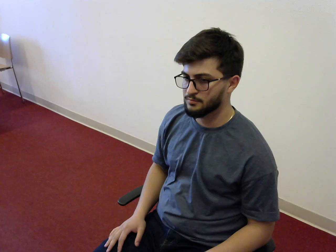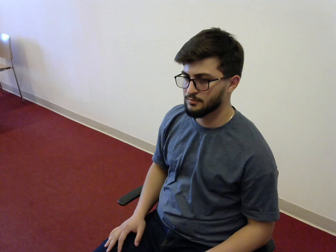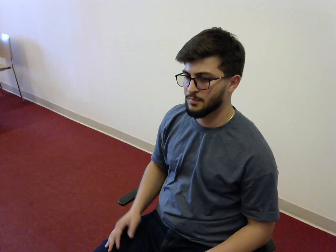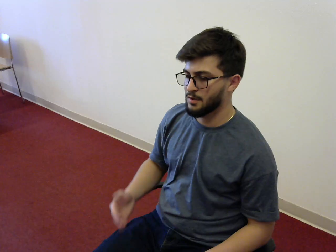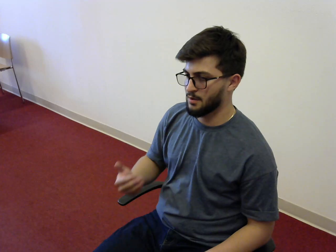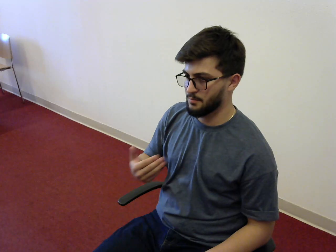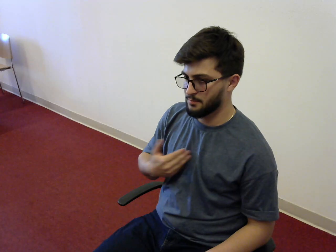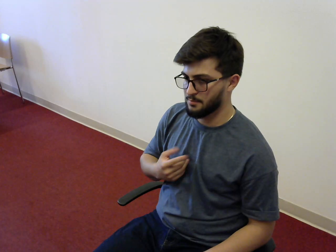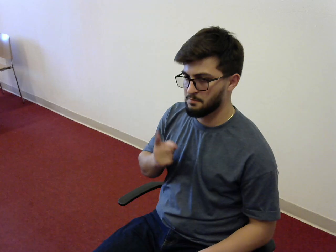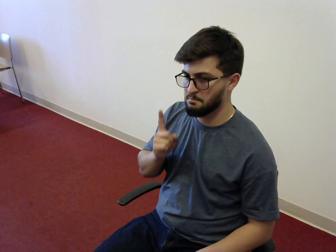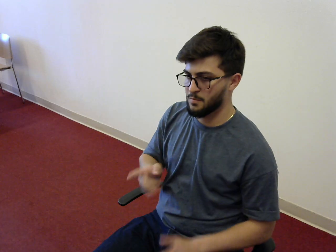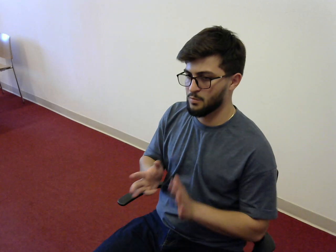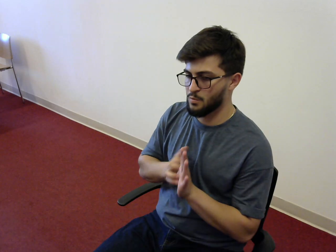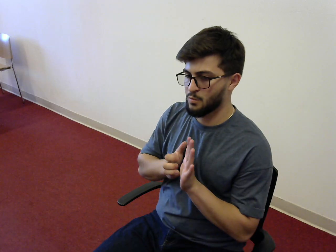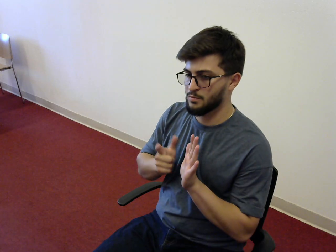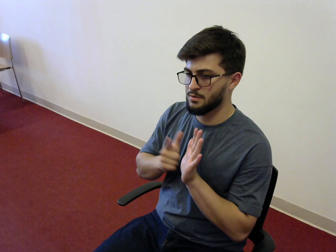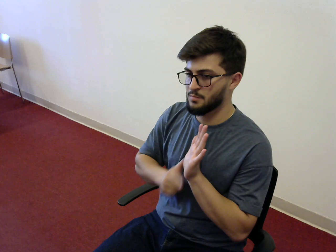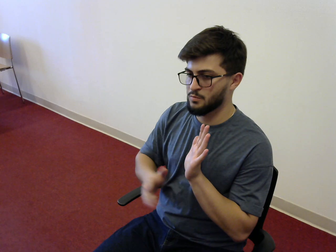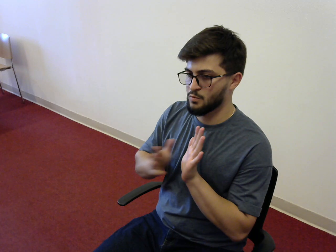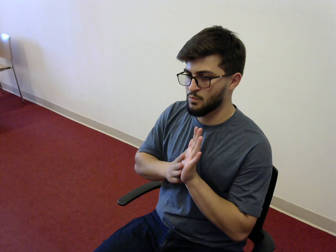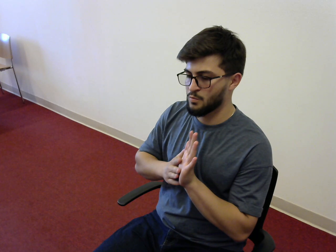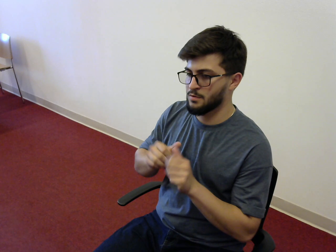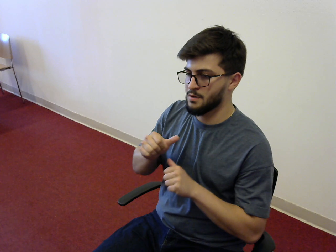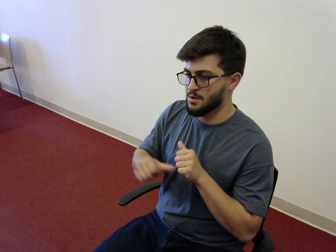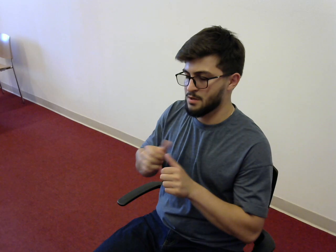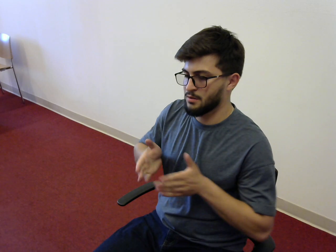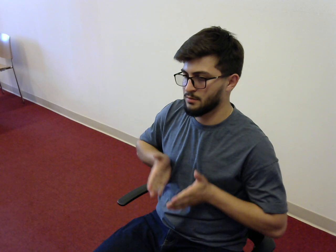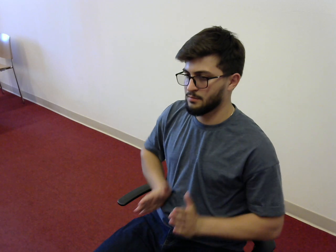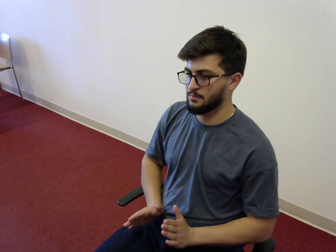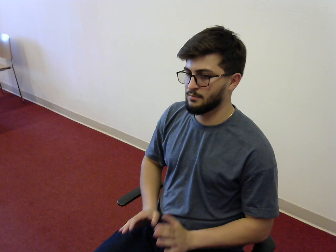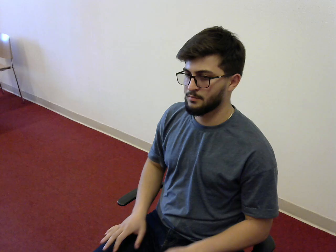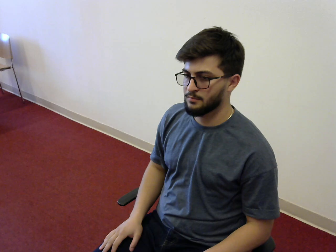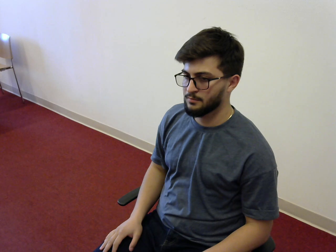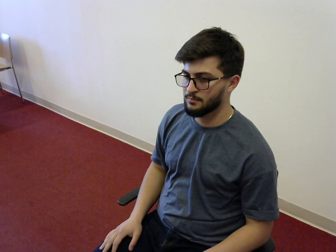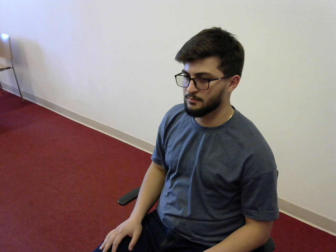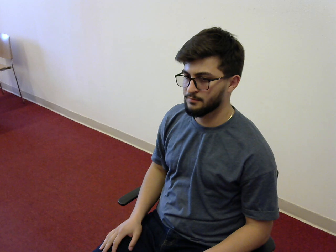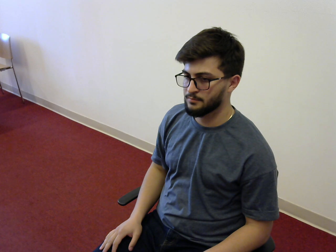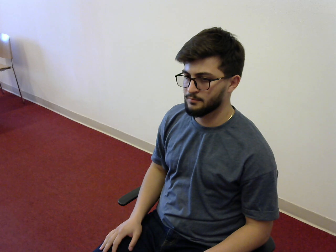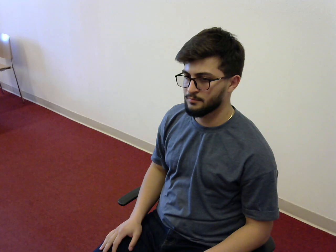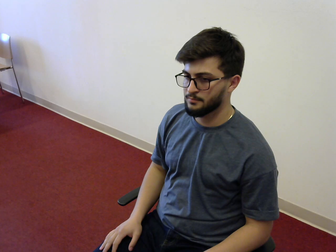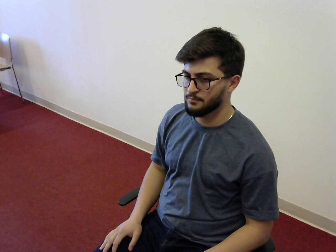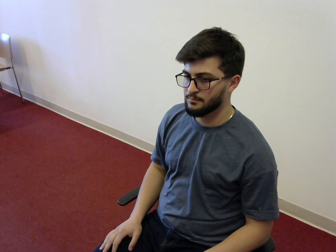Mən 1979-cu ildə anadan olmuşam